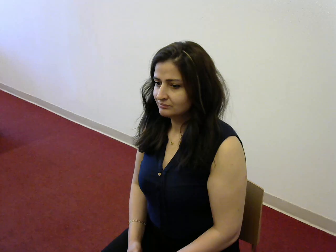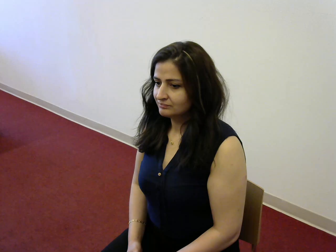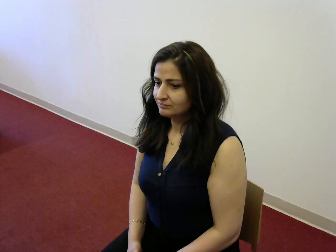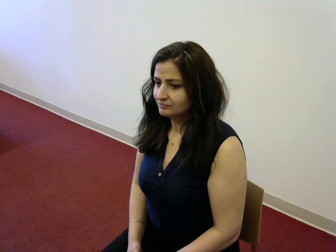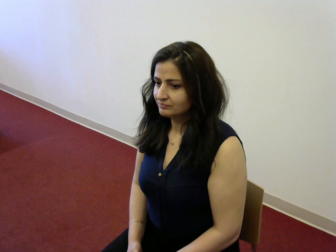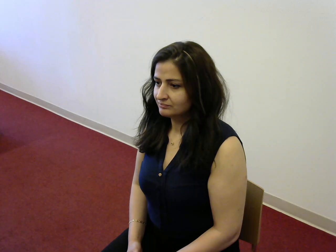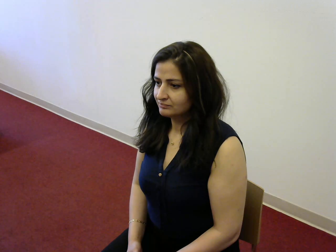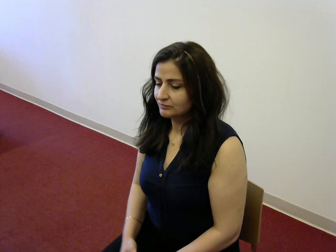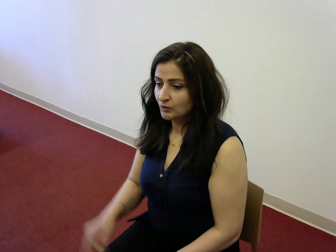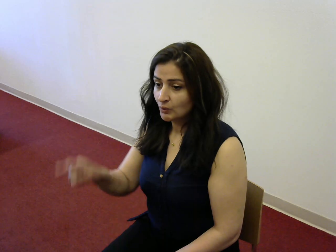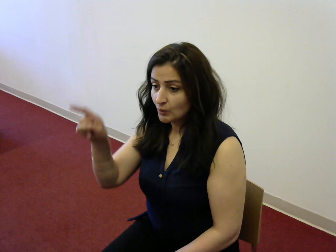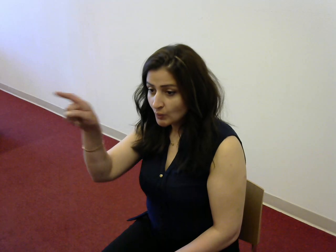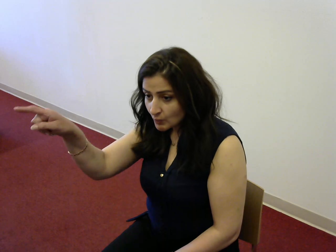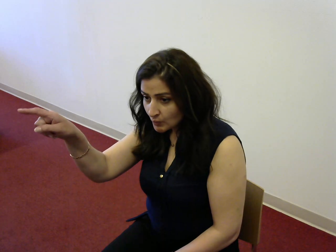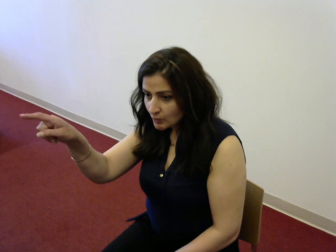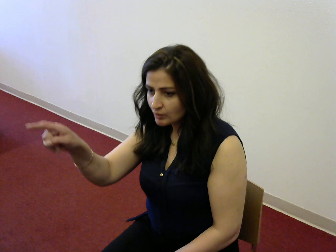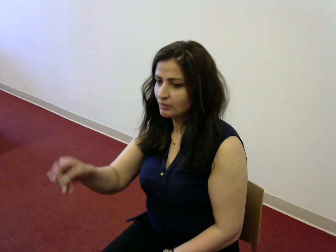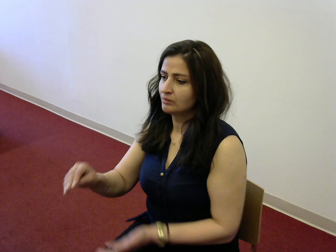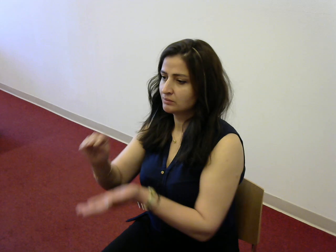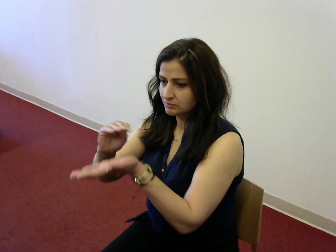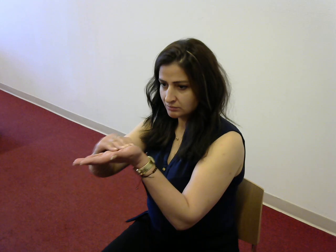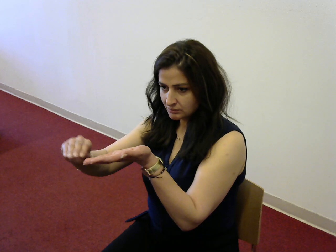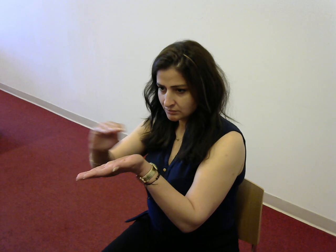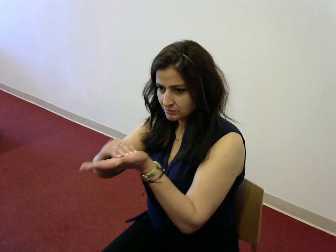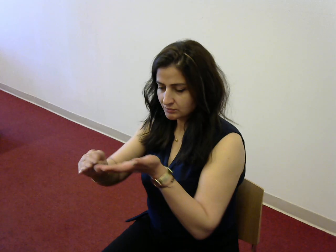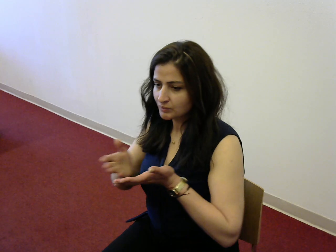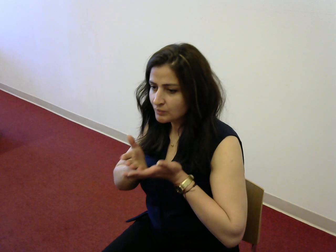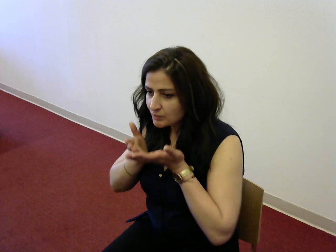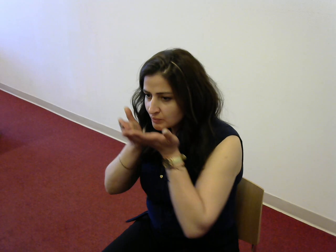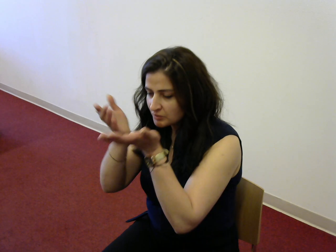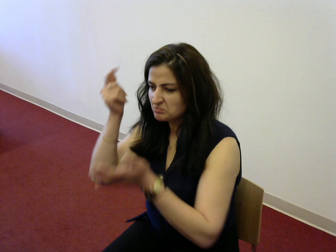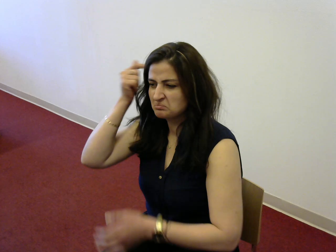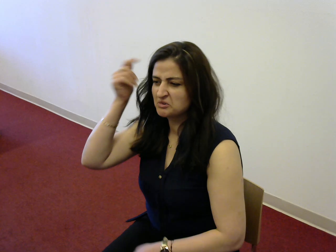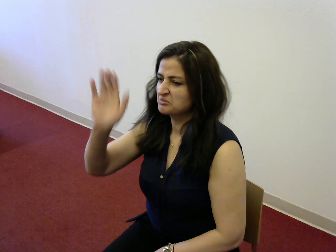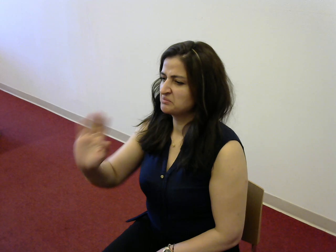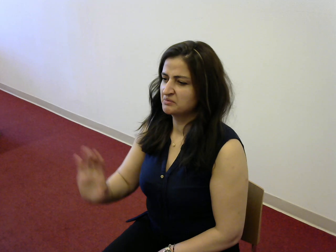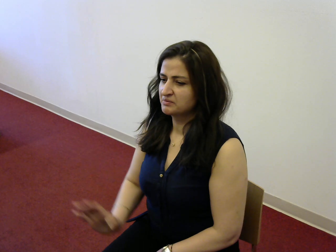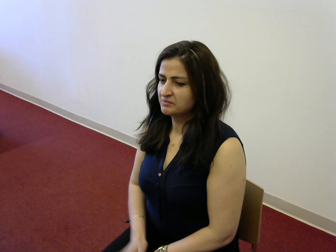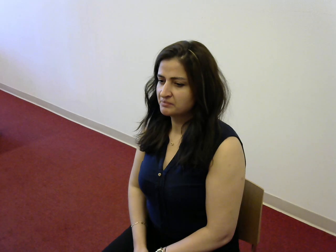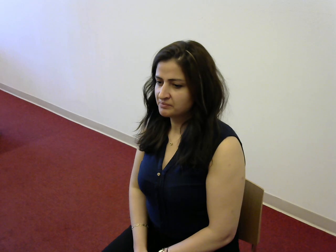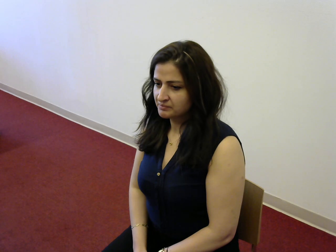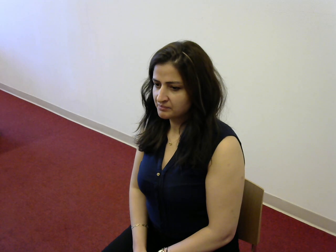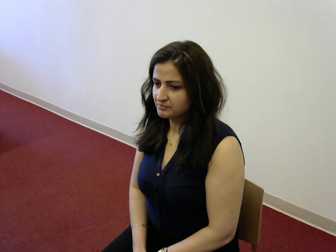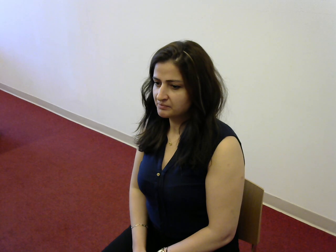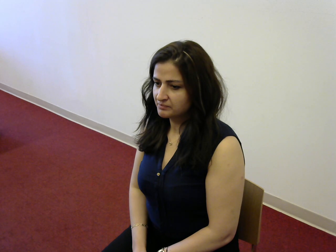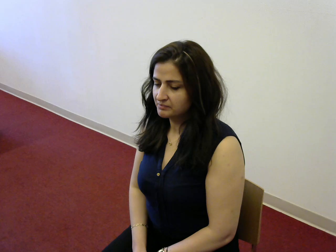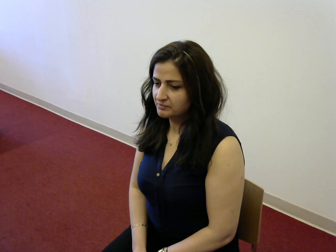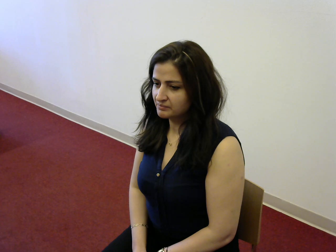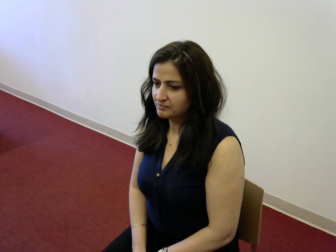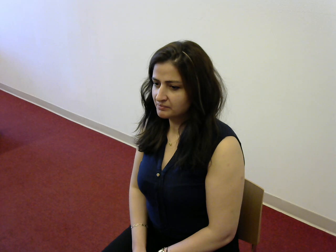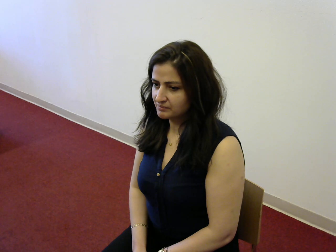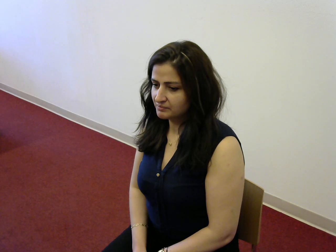O yazıb-oxuya bilmir